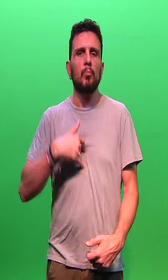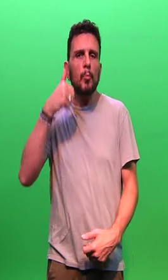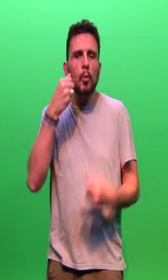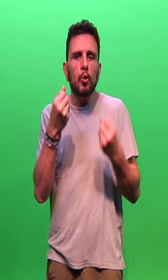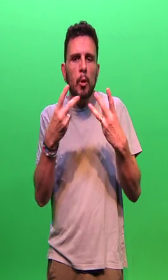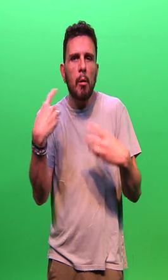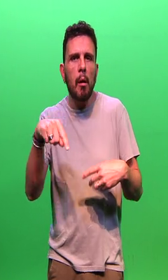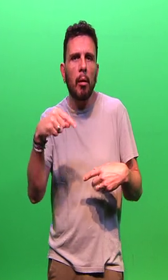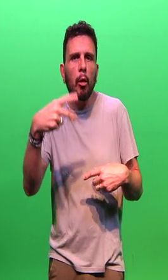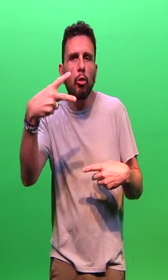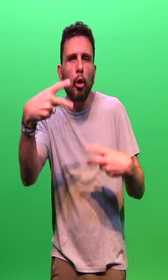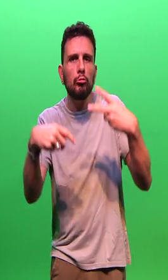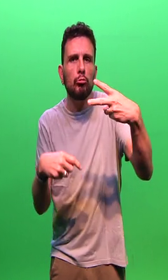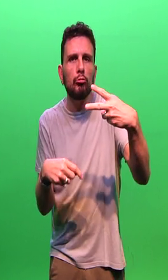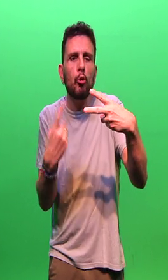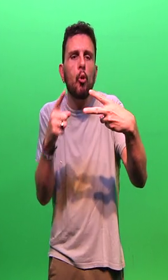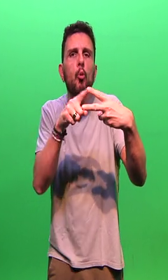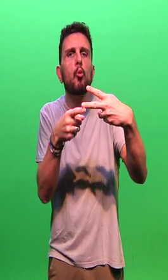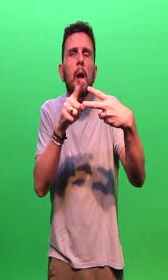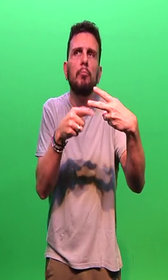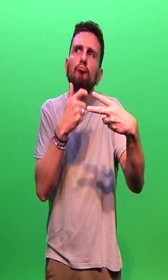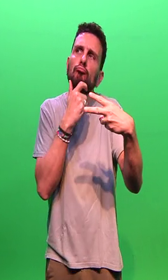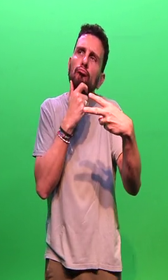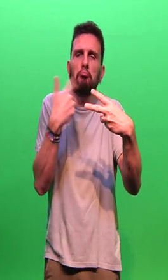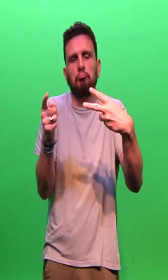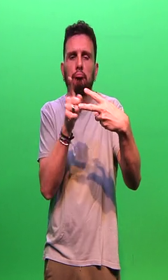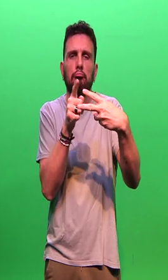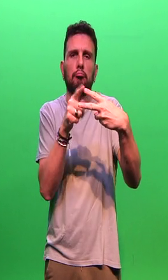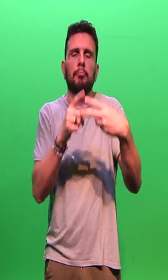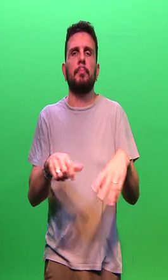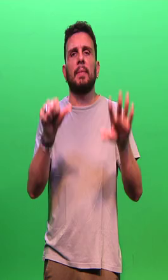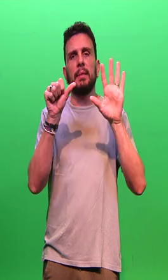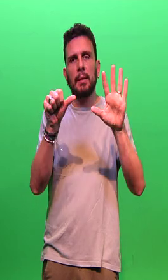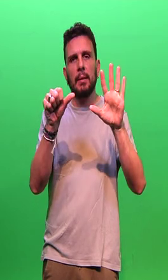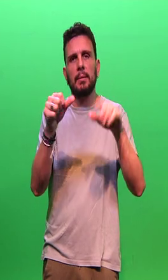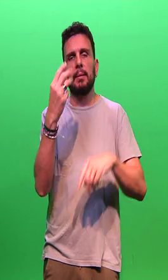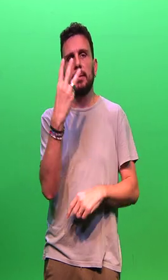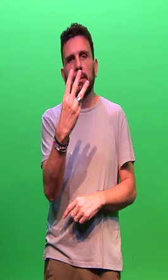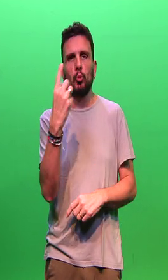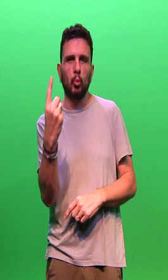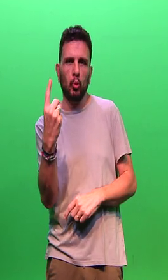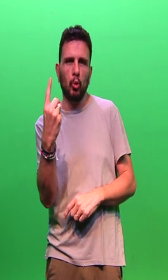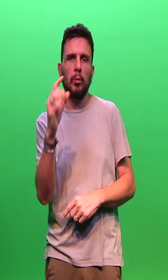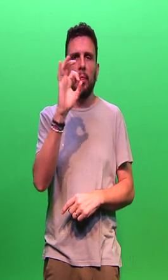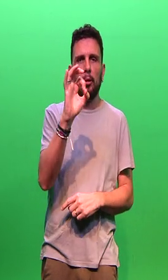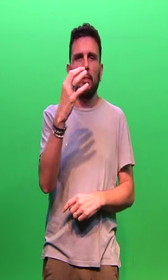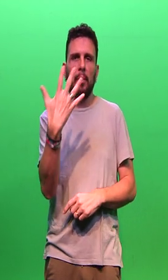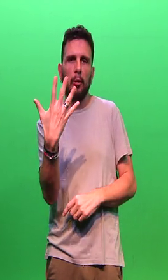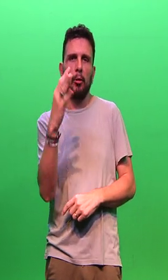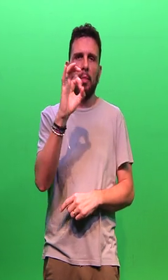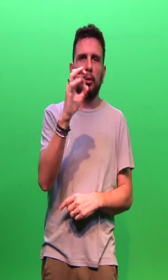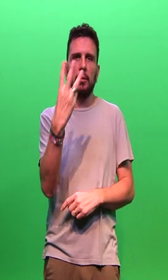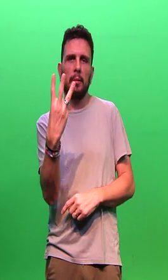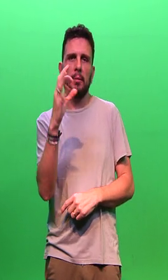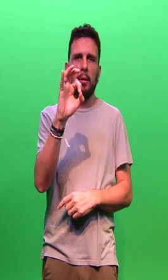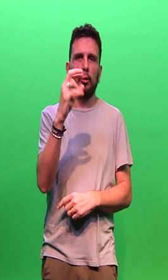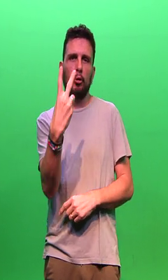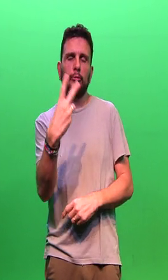Tinc dos números de telèfon, quin et dono? El primer, és el sis tres u zero cinc zero tres zero dos.